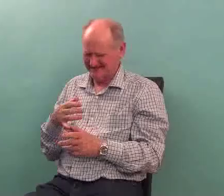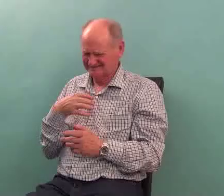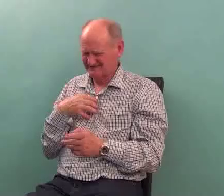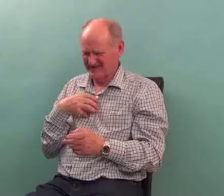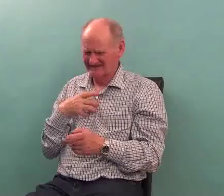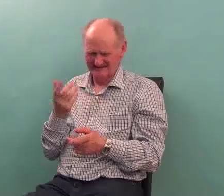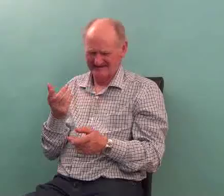Zwierzę.